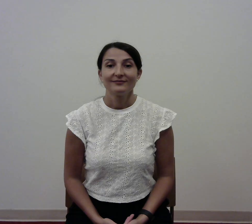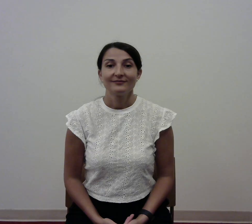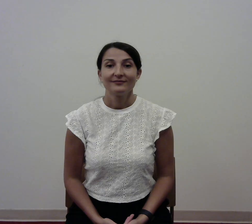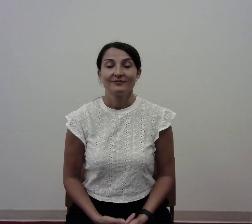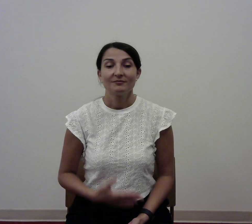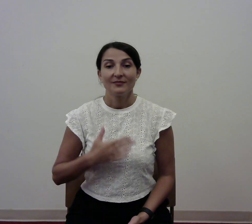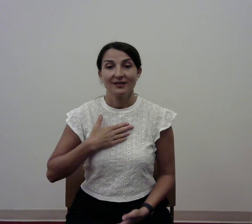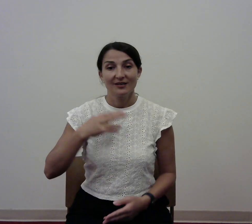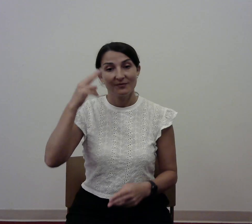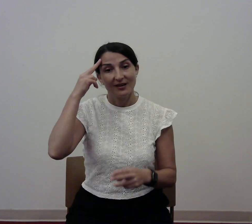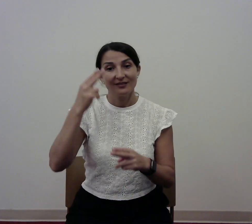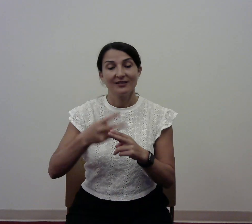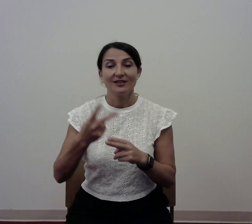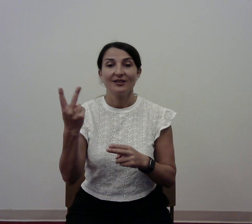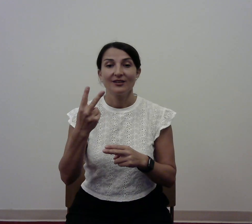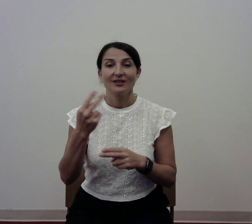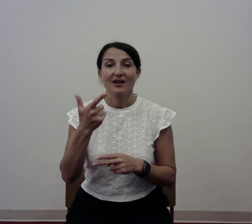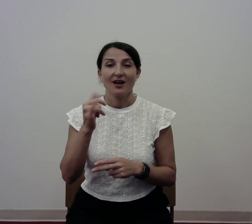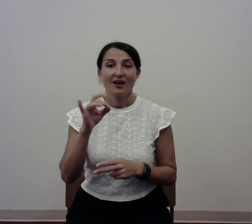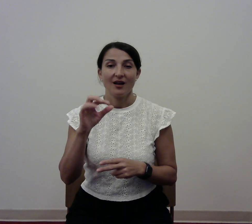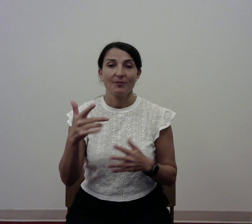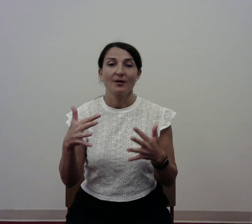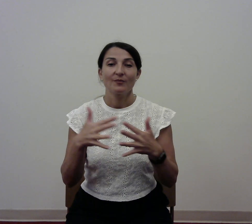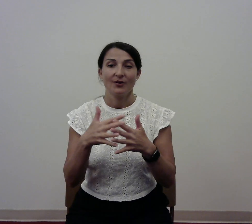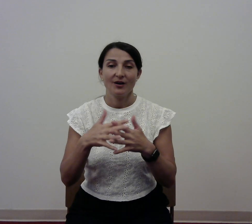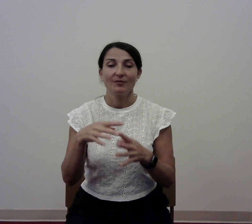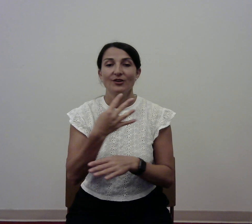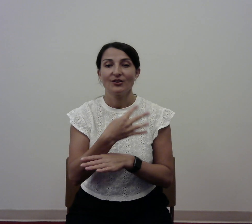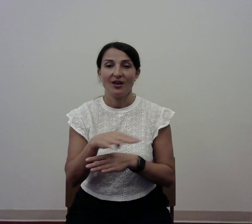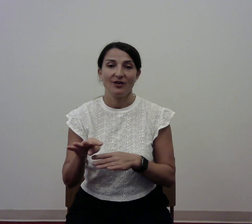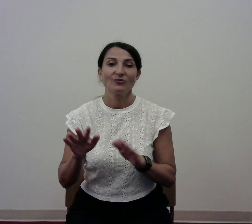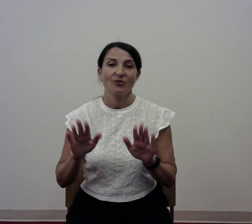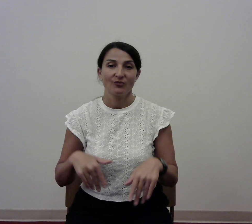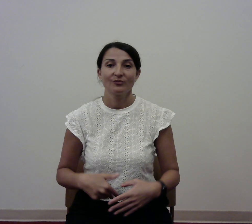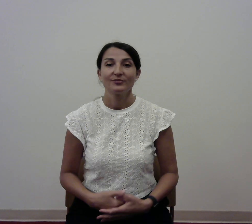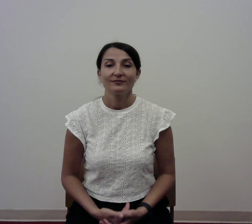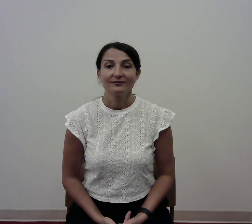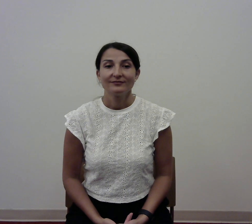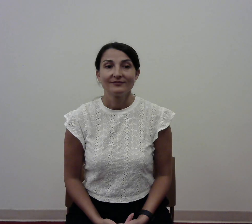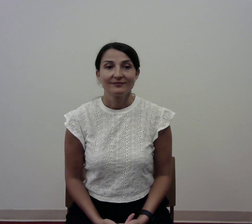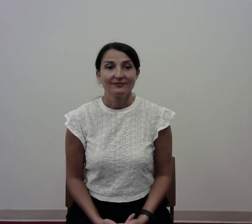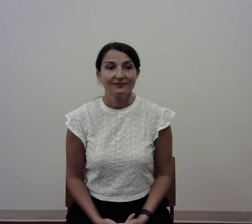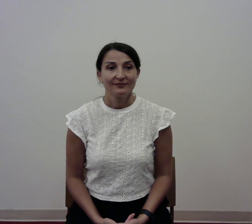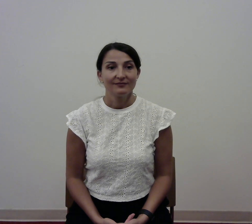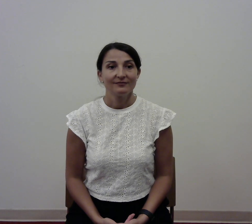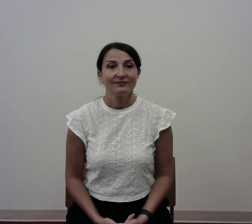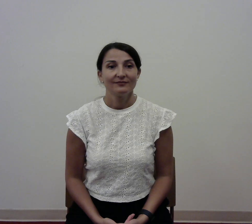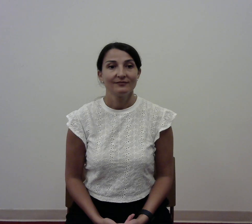Mənim qardaşım 2-ci Qarabağ müharibəsində şəhid olub